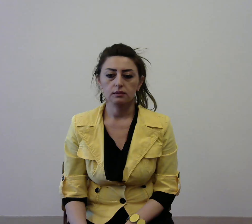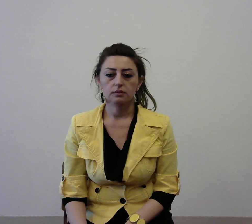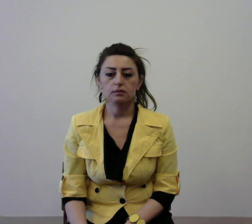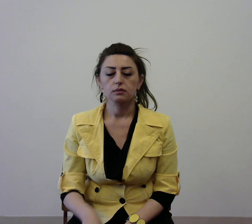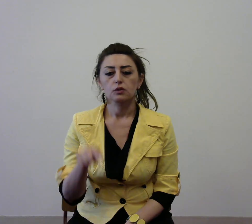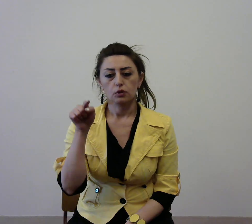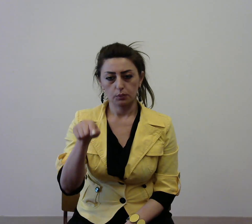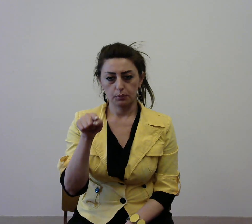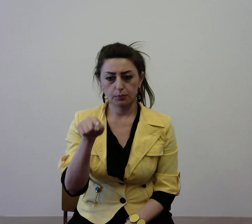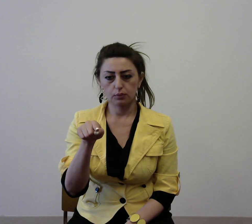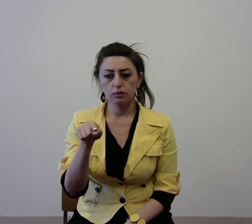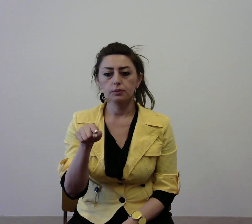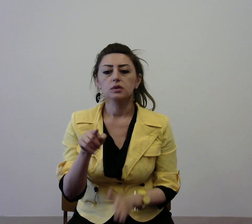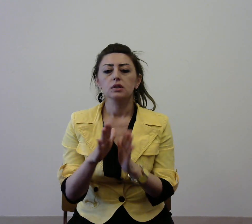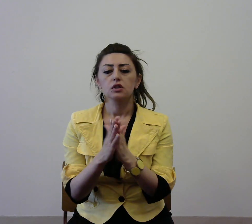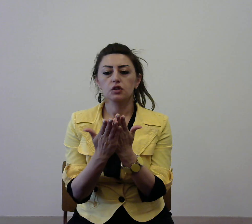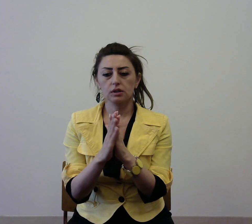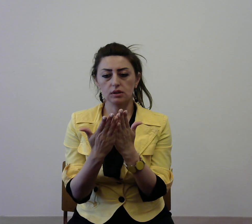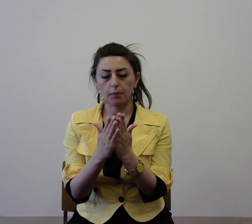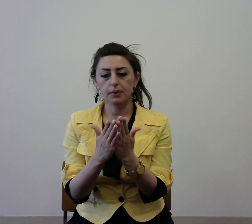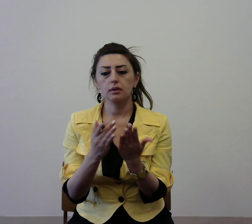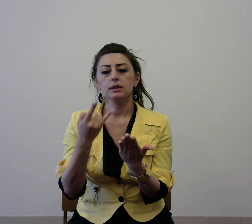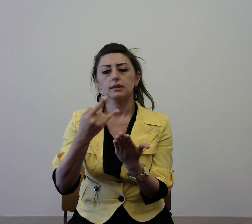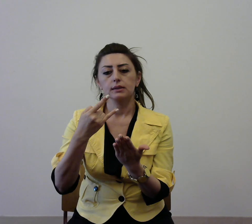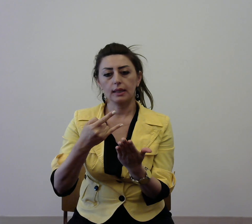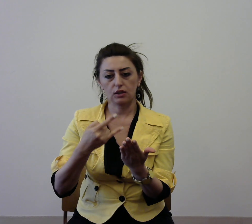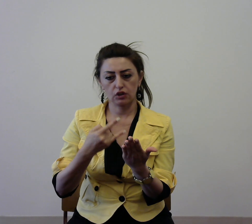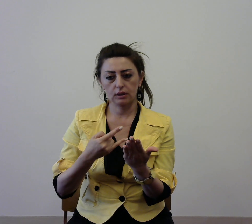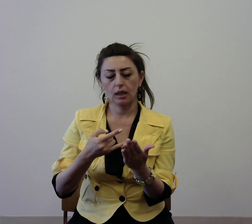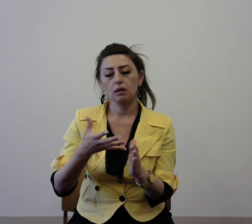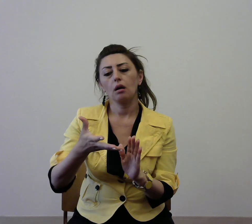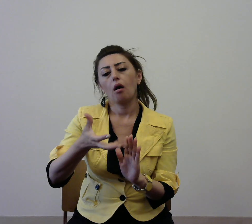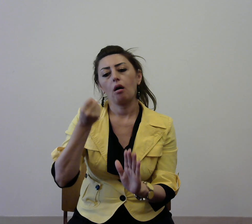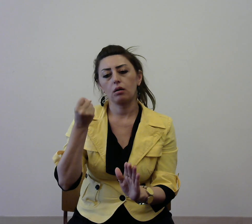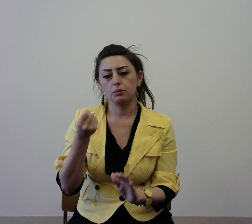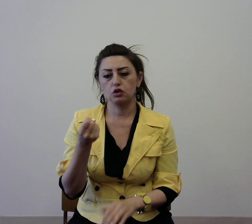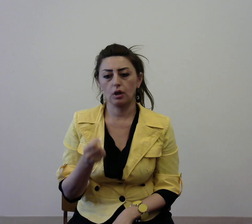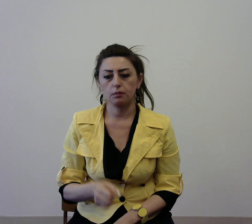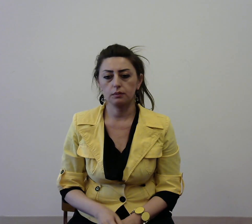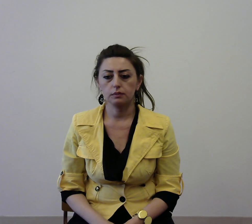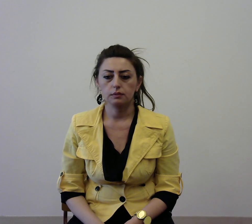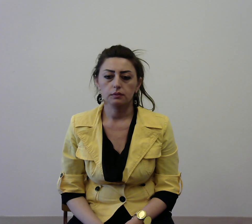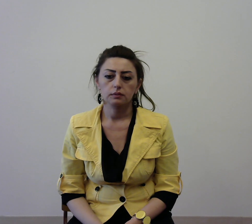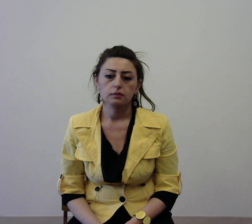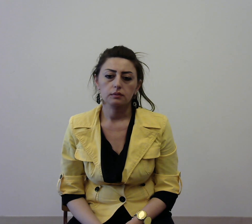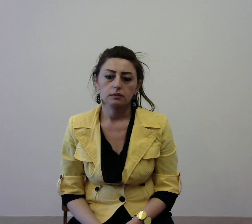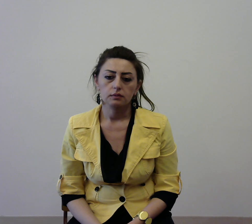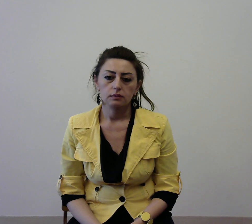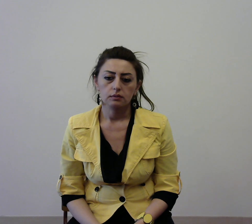Bu kitabları sərgidən almışam